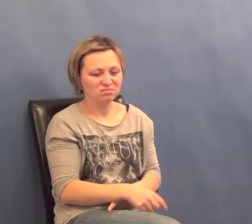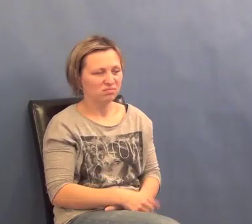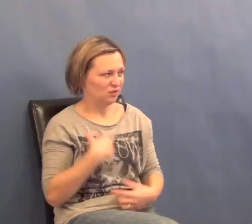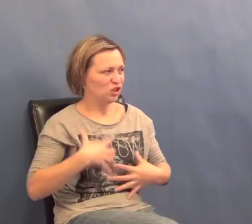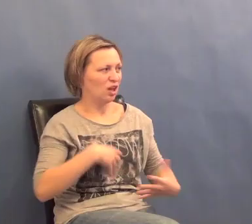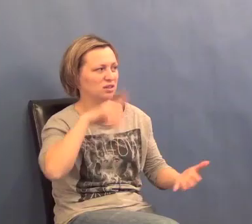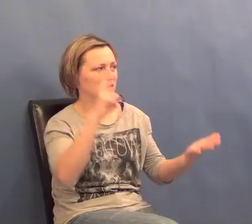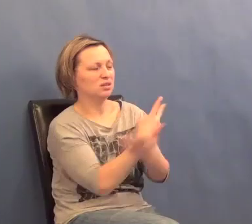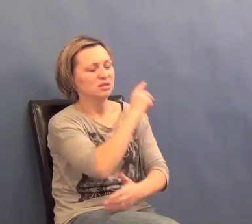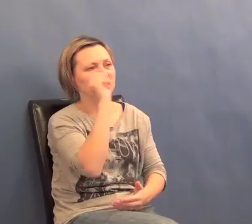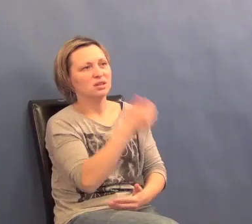Byłam wtedy w ciąży i o mało się nie przewróciłam.